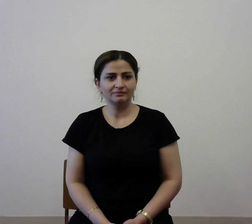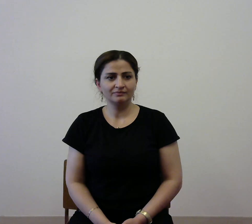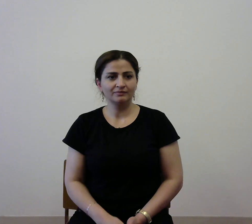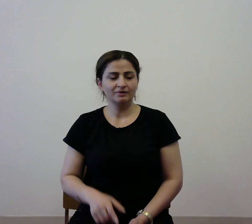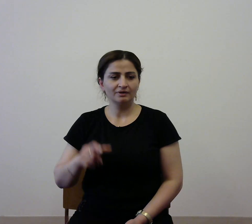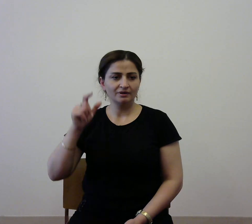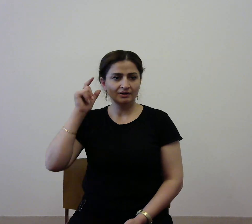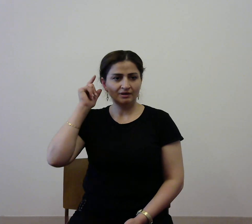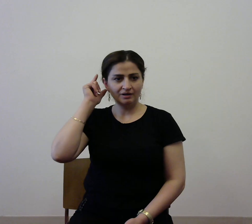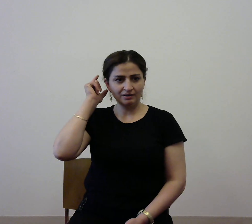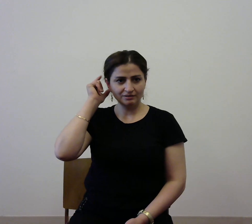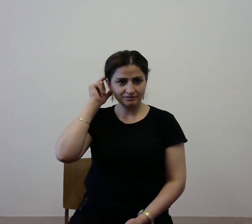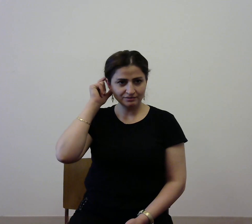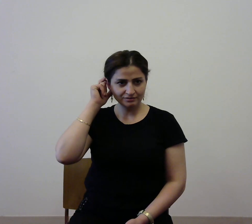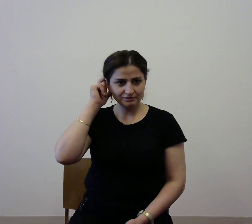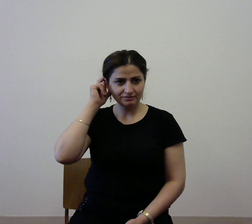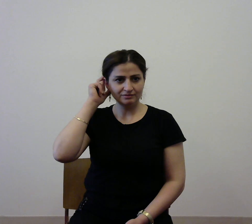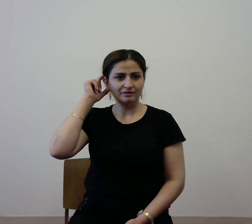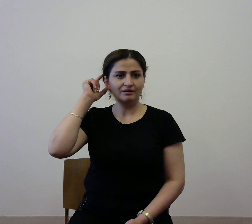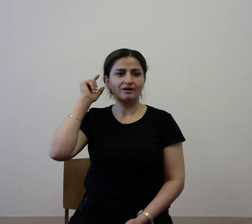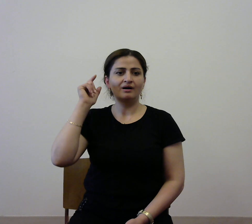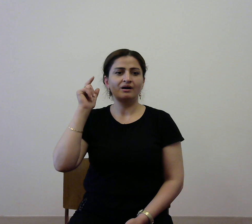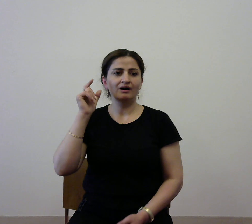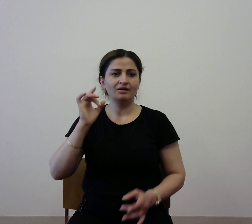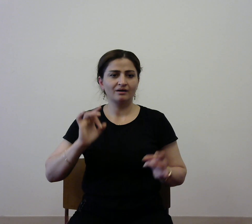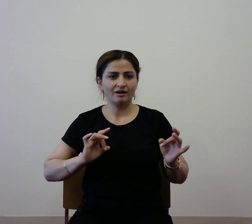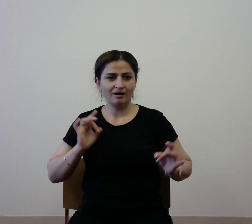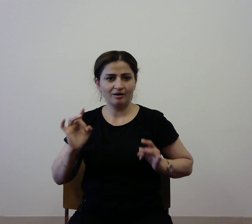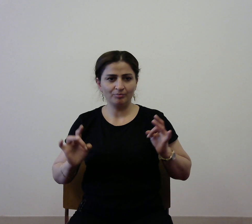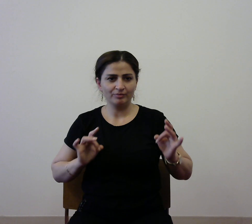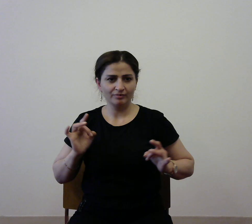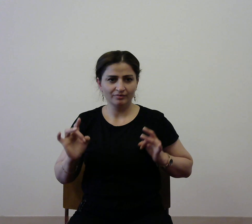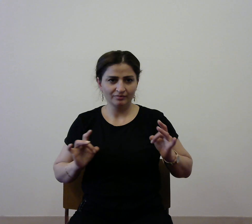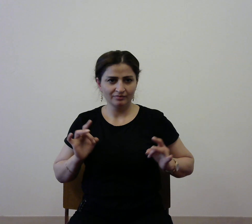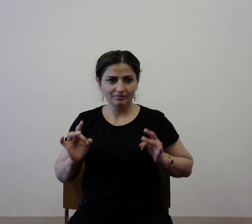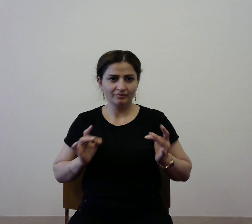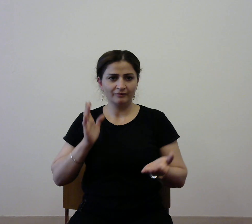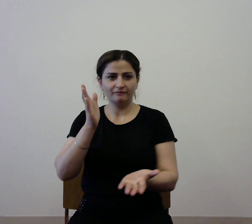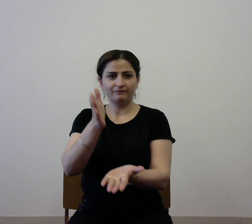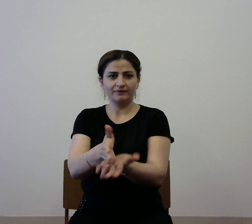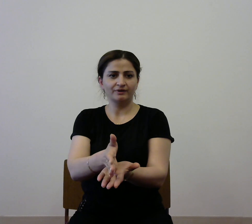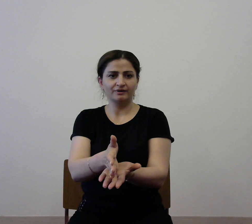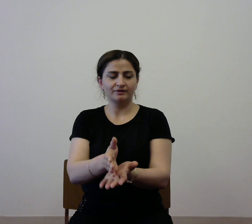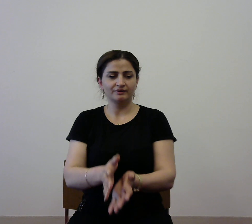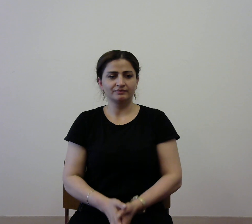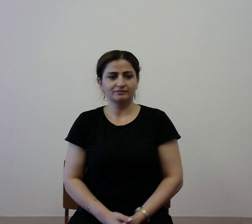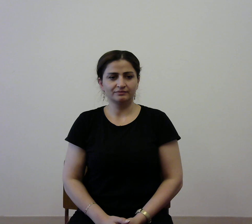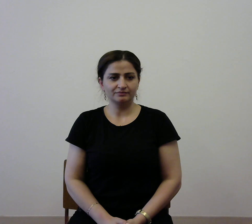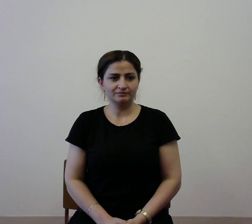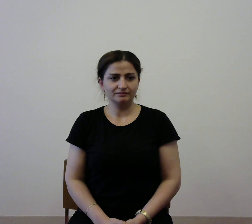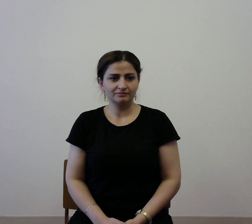Eşitmə aparatımın nasazlığı var